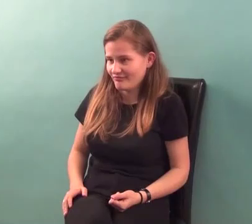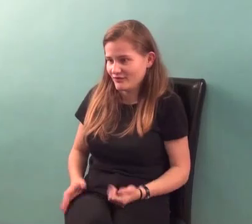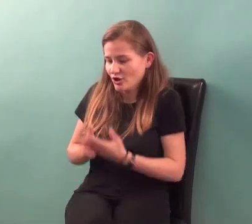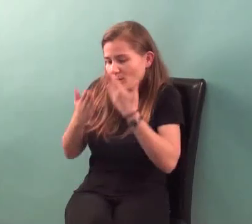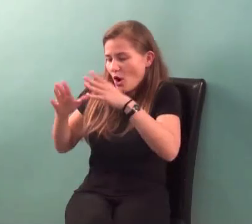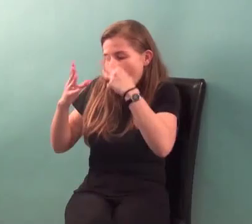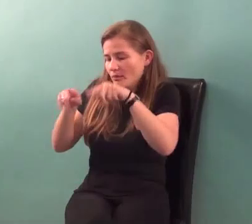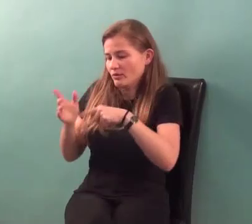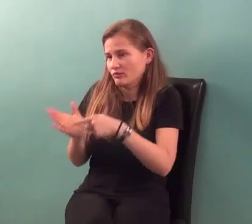Tylko pokazuje obraz i już.